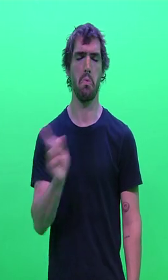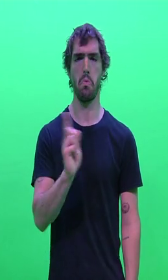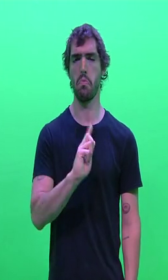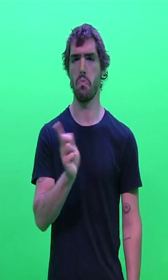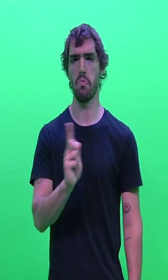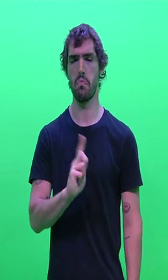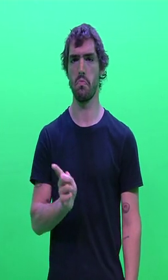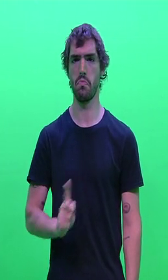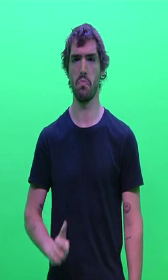No, no.